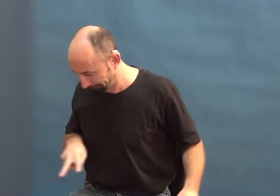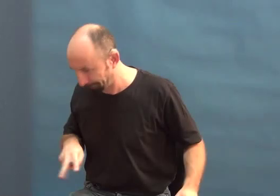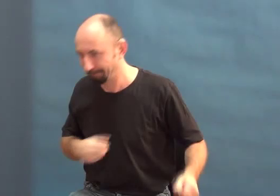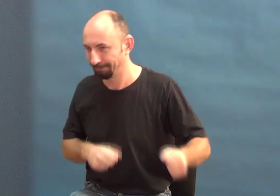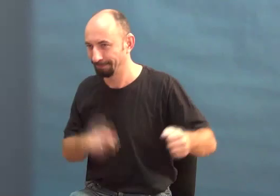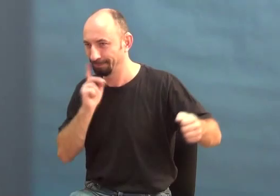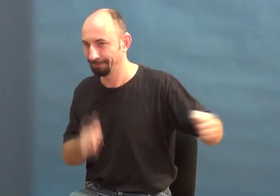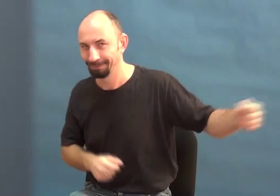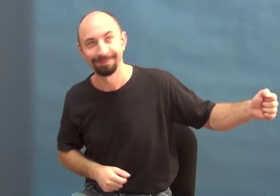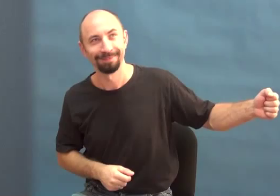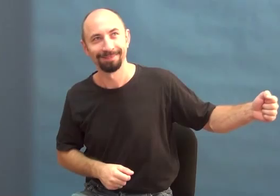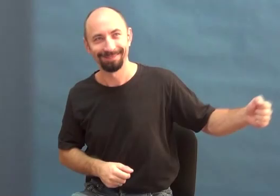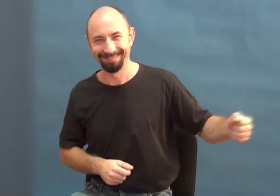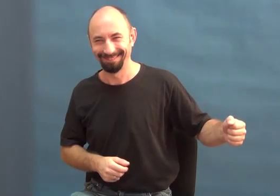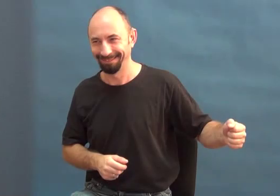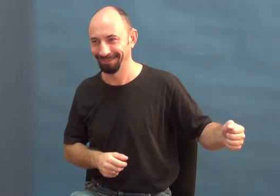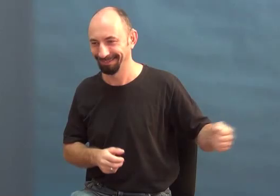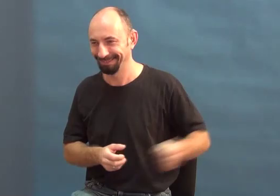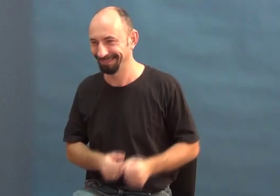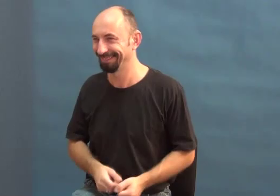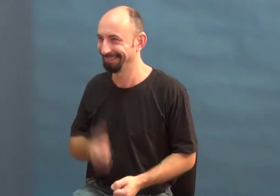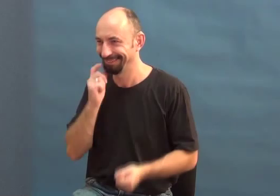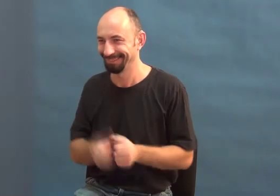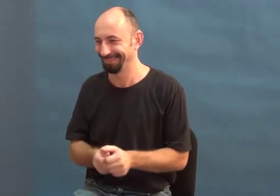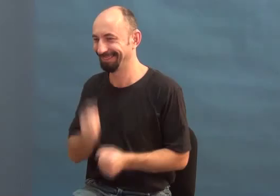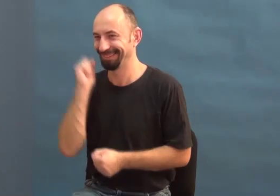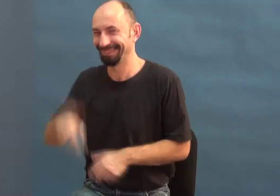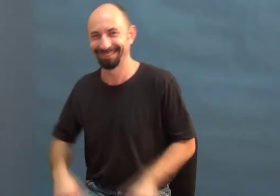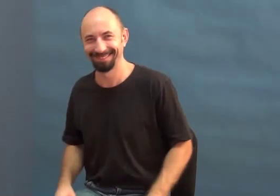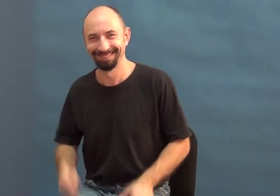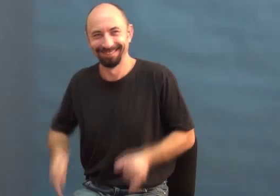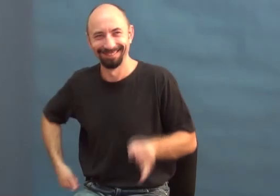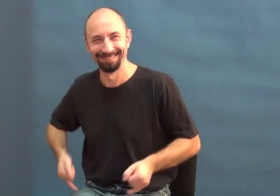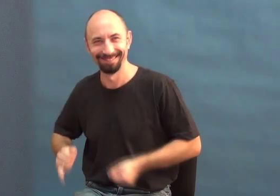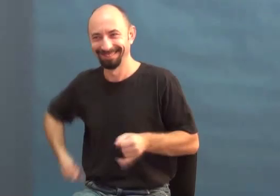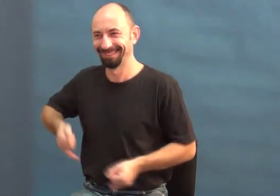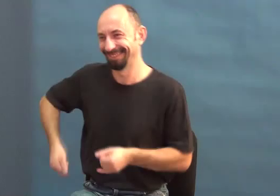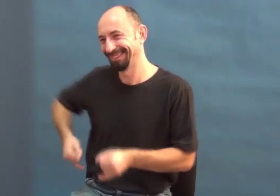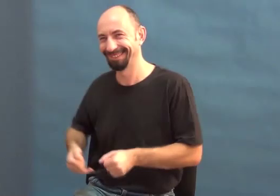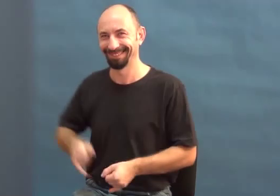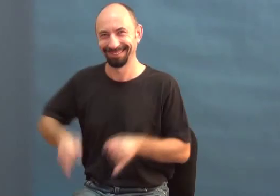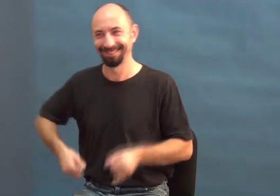Chłopak popatrzył, uśmiechnął się, wyrzucił kamień i podskakuje.